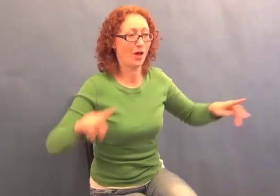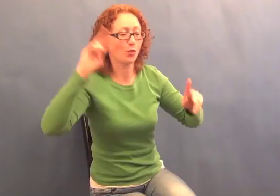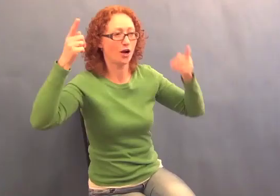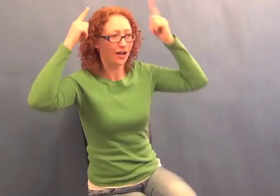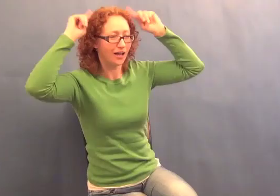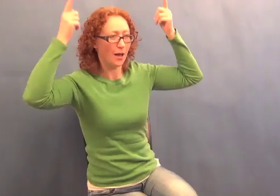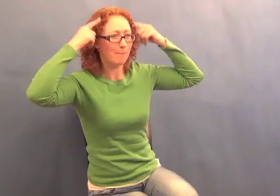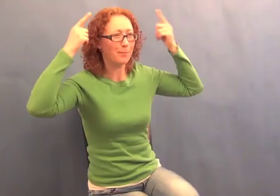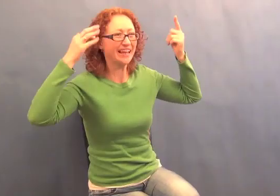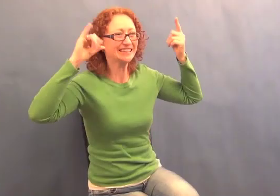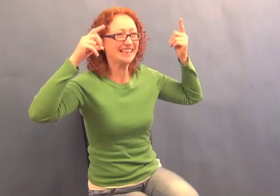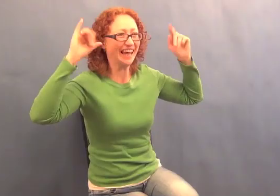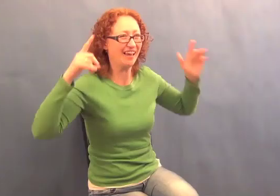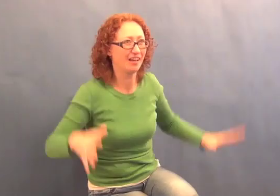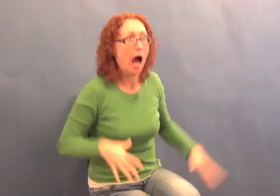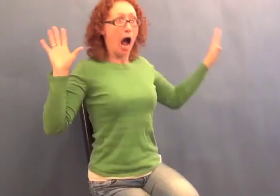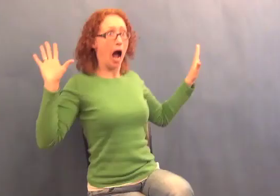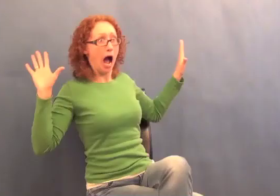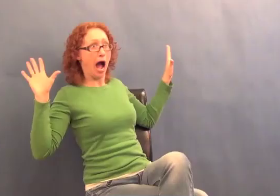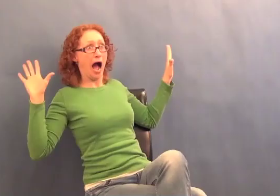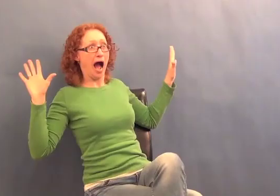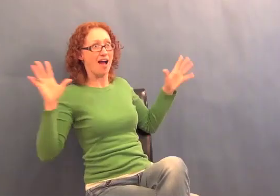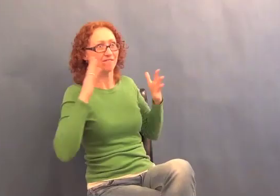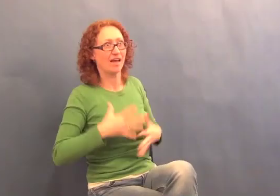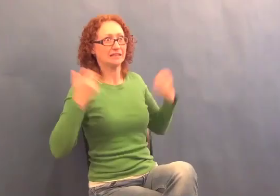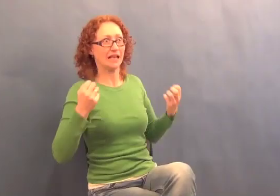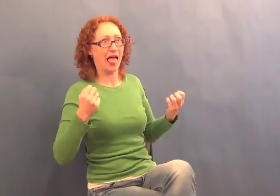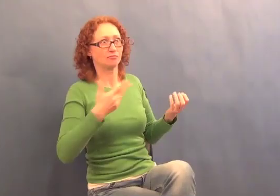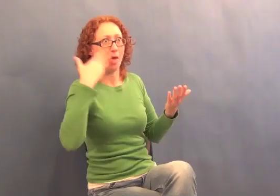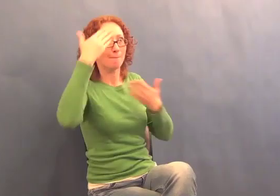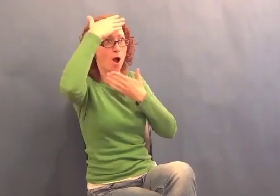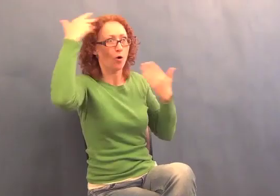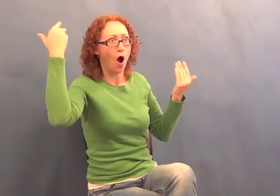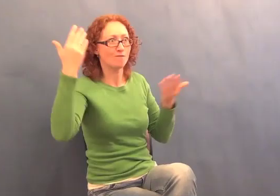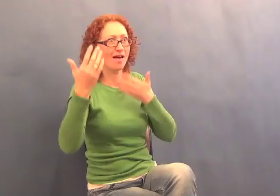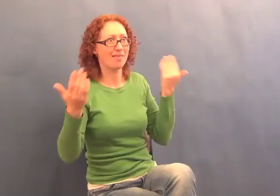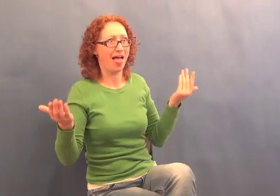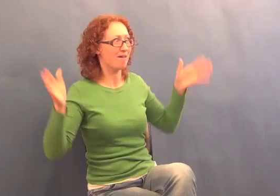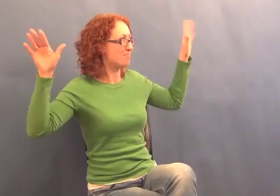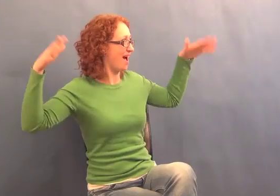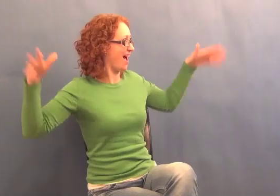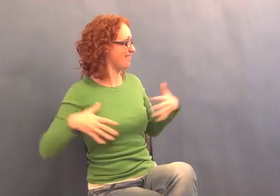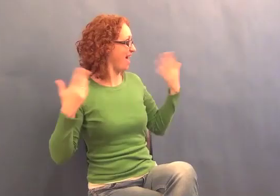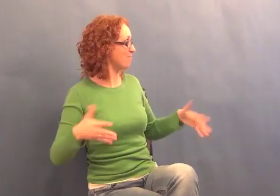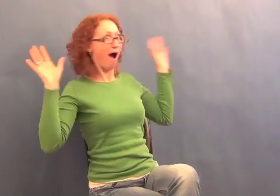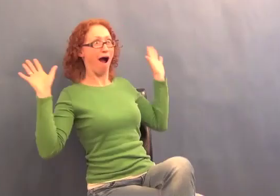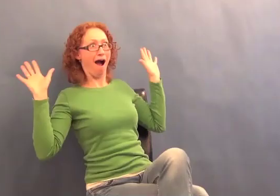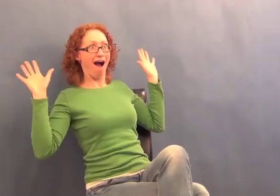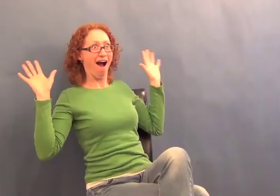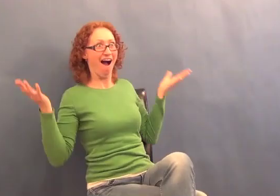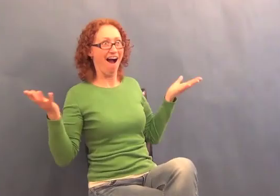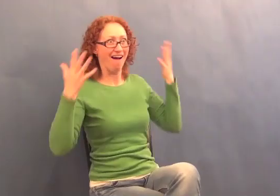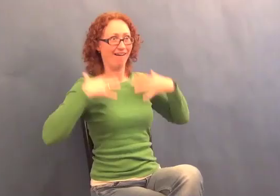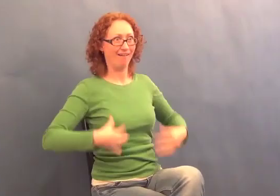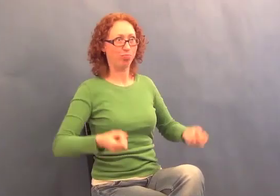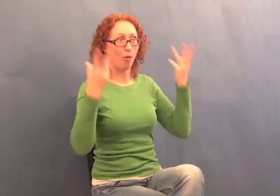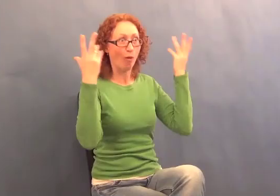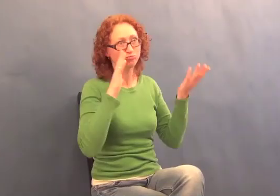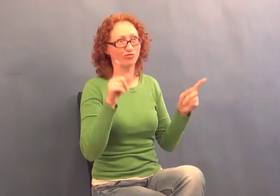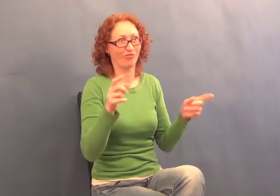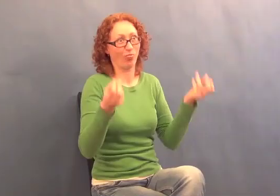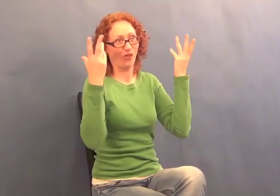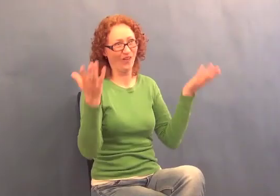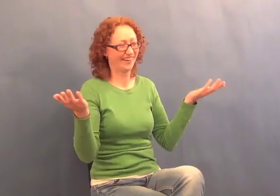Po drugiej stronie Myszka Miki wystraszył się, zobaczywszy tego ducha bez głowy.